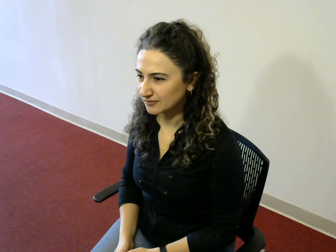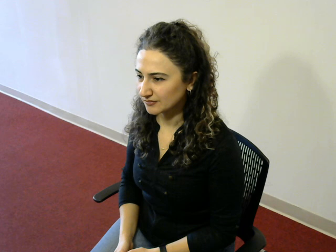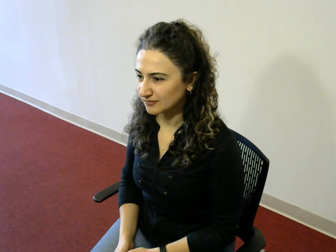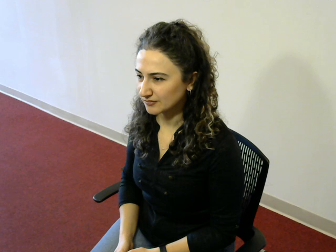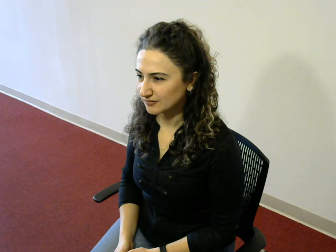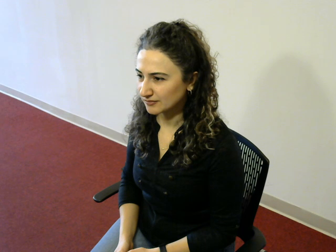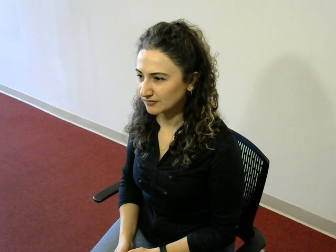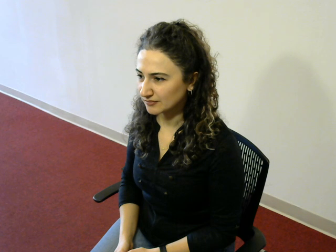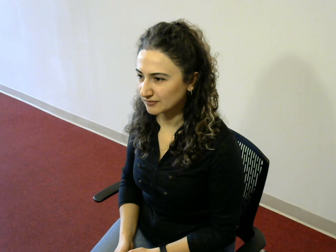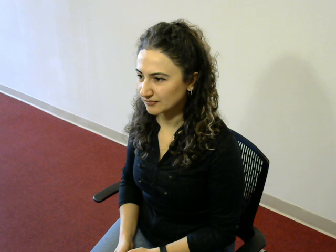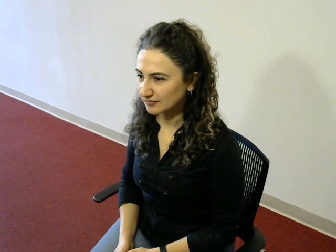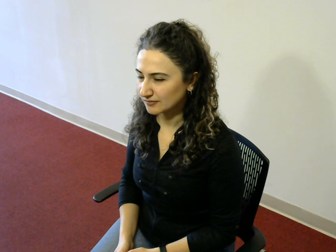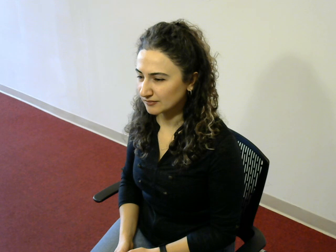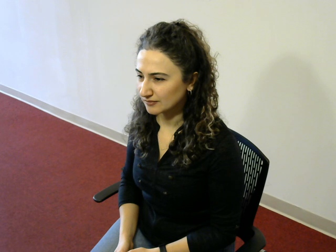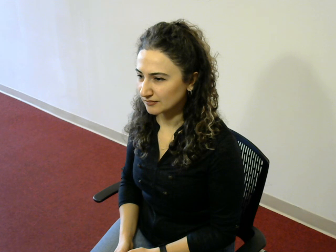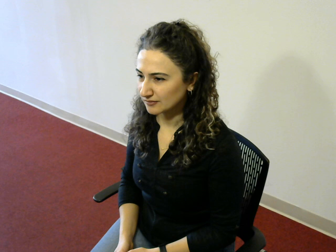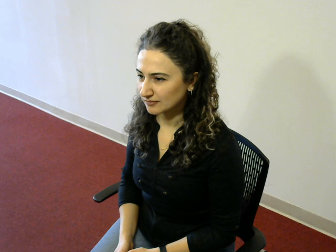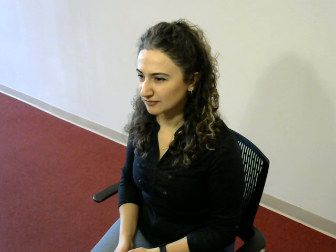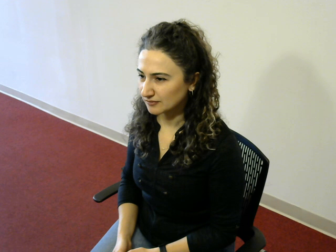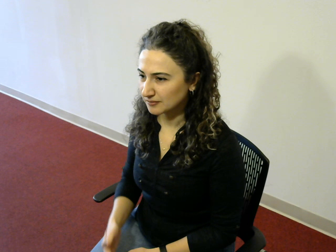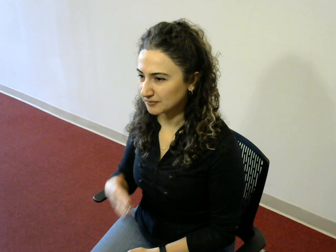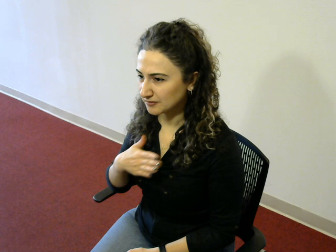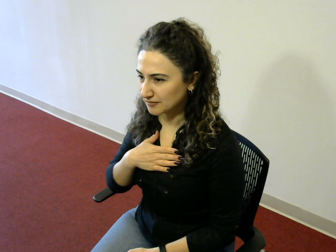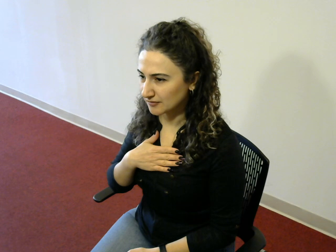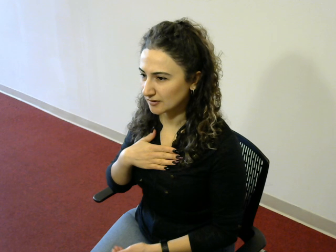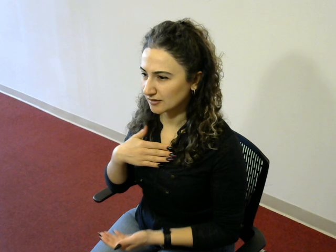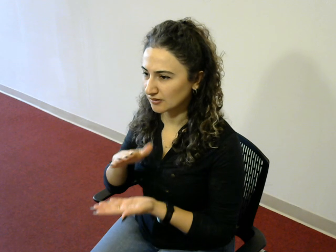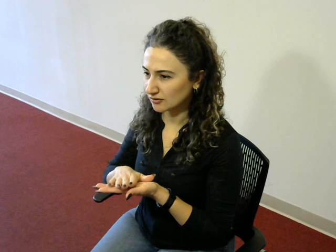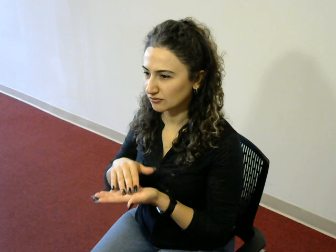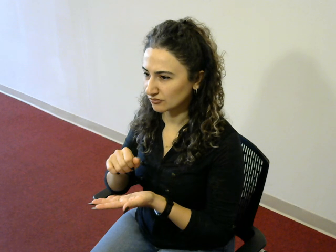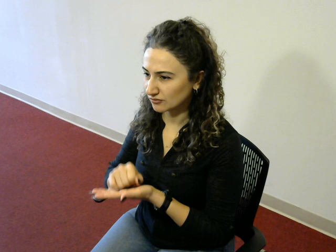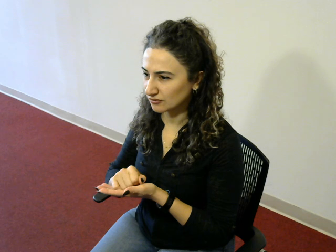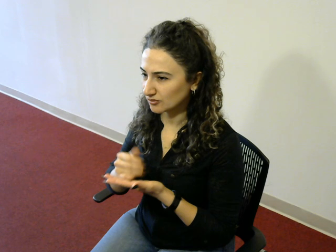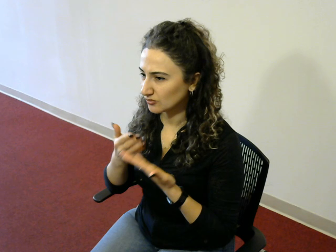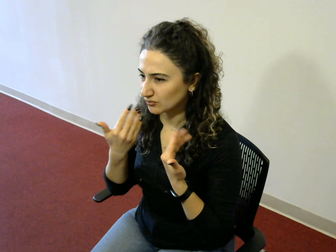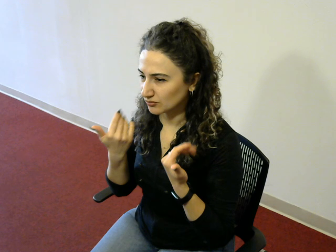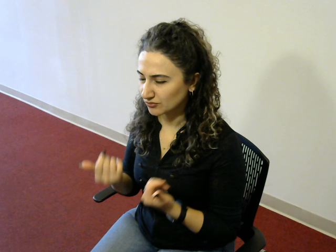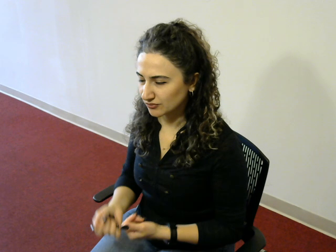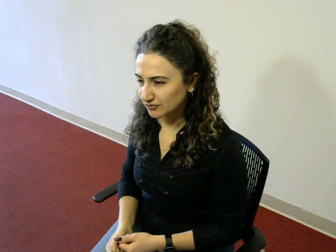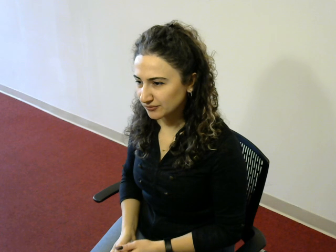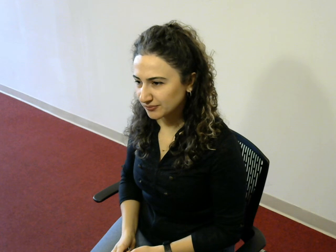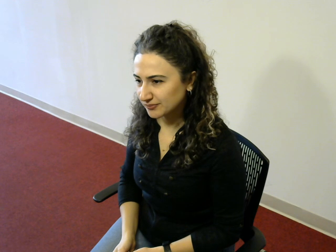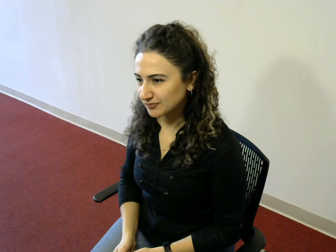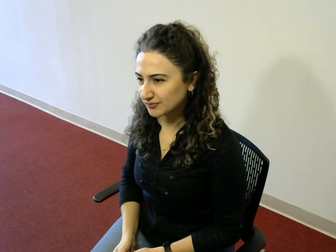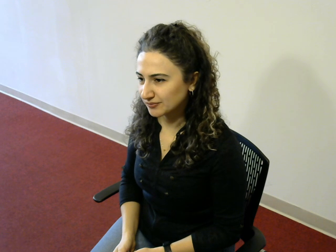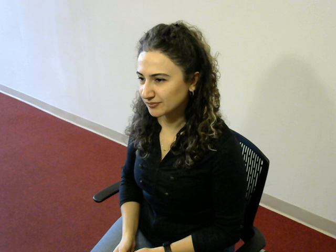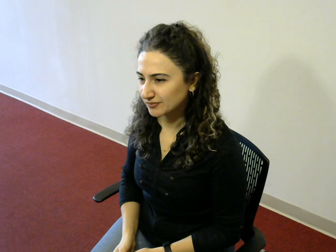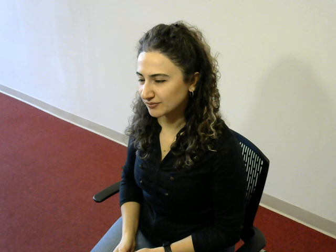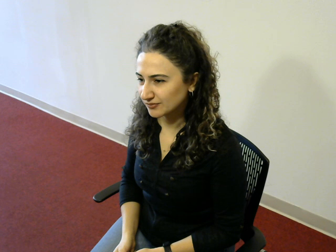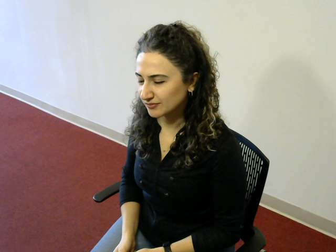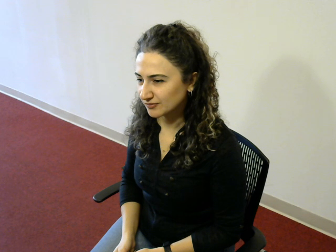Mənim ləqəbim yoxdur